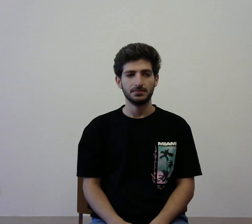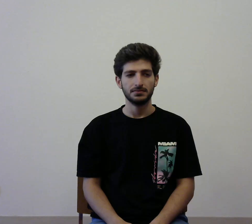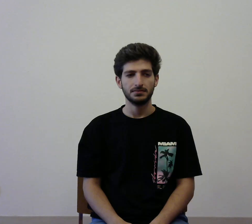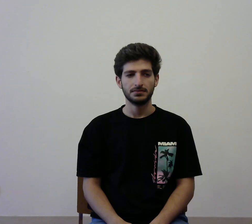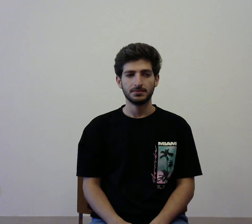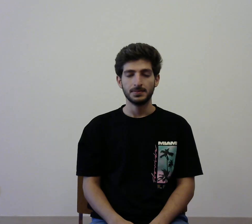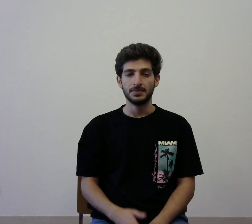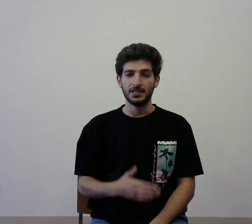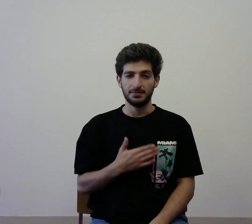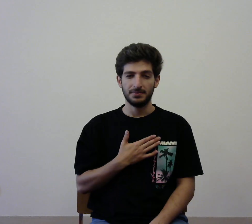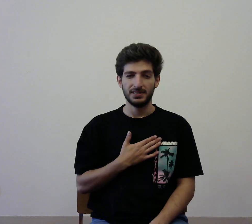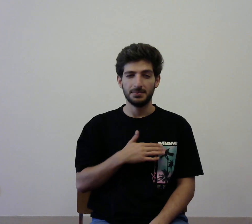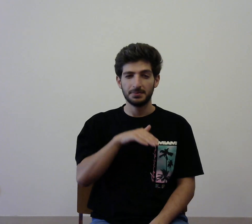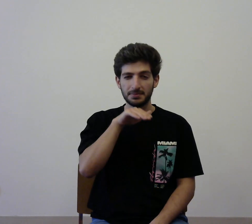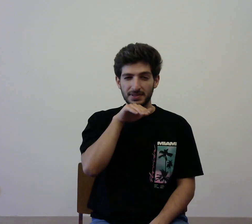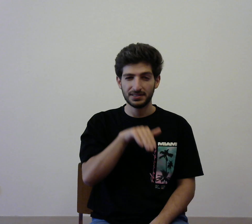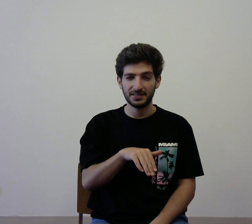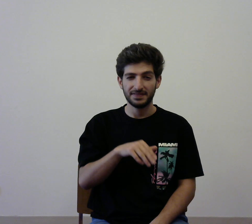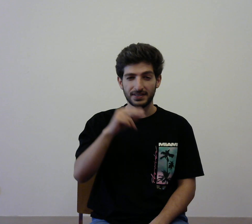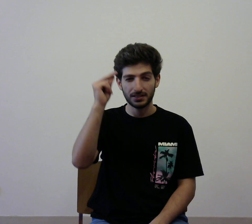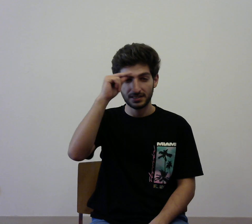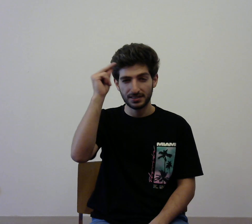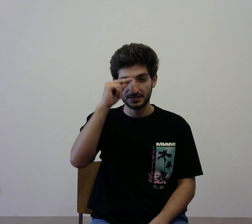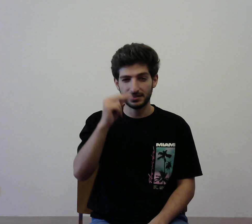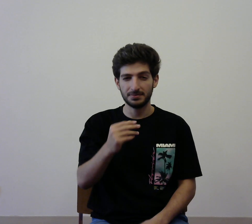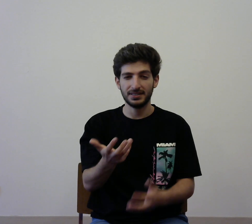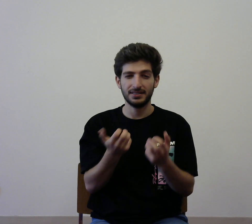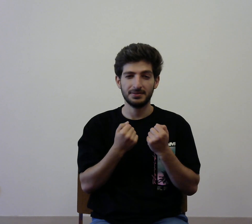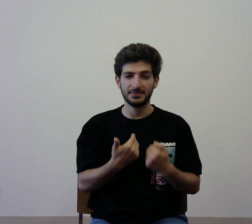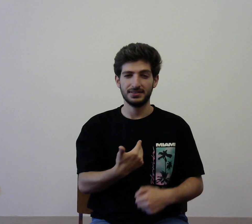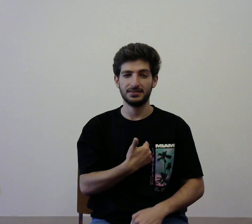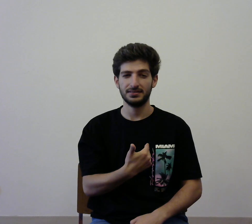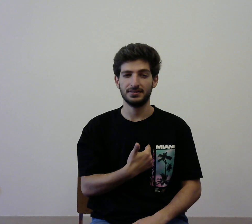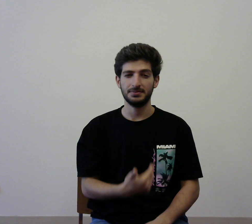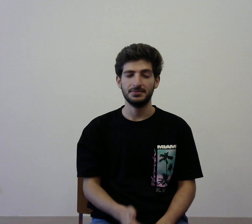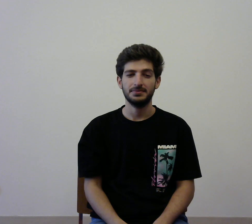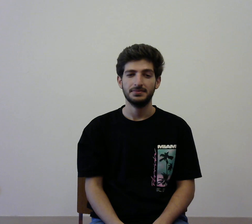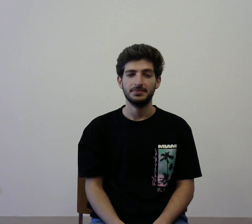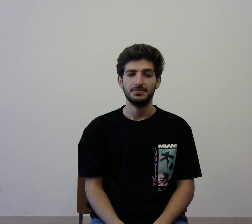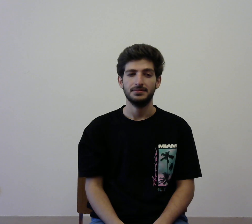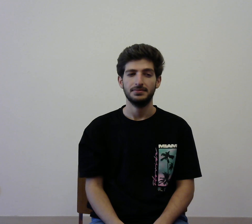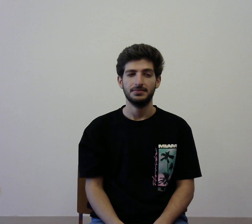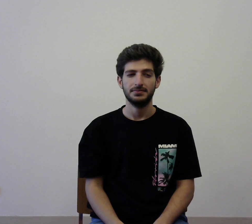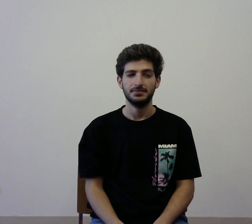Mən peşə təhsili almaq istəyirəm